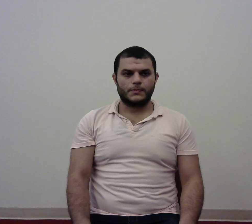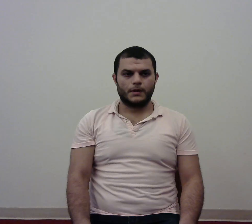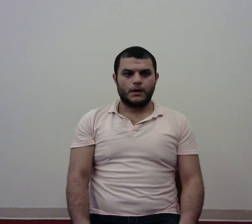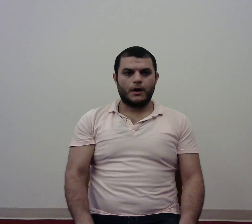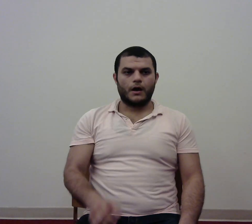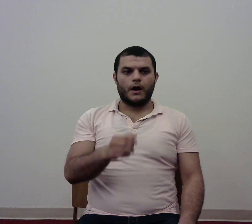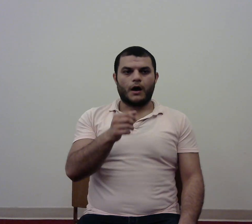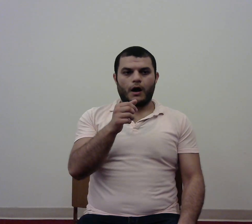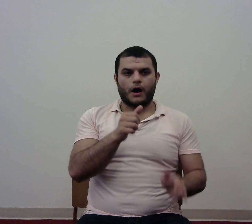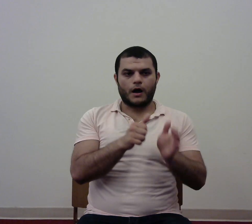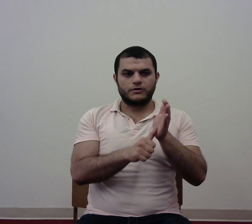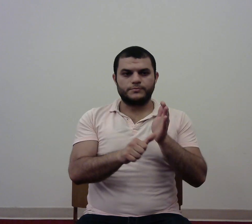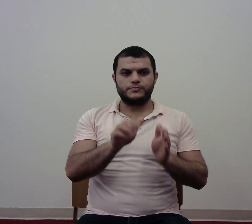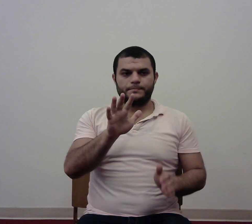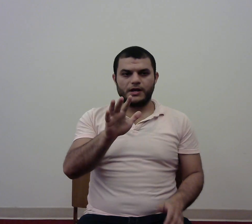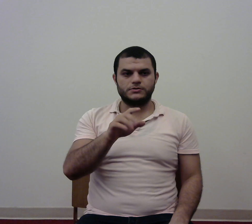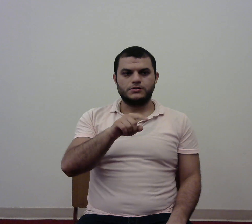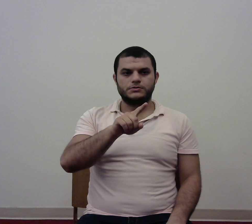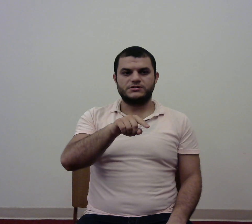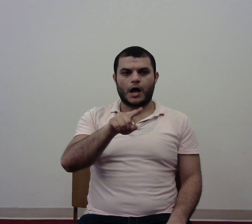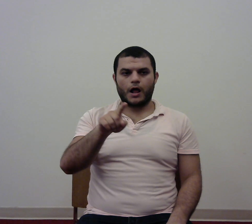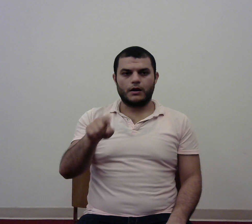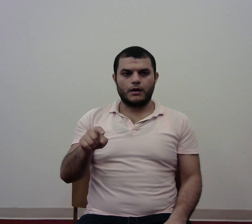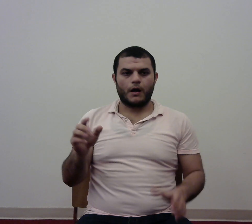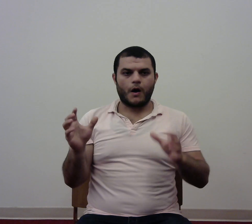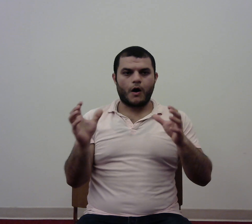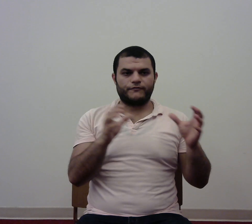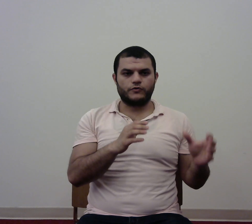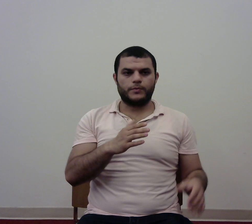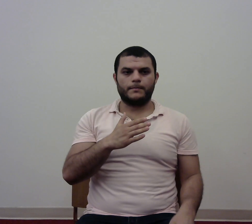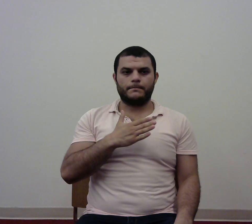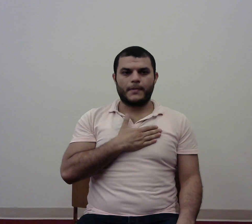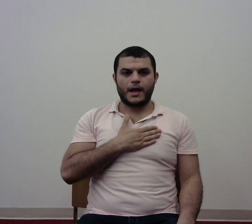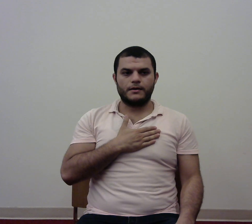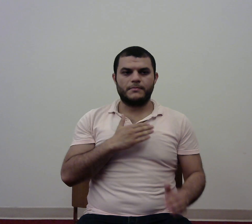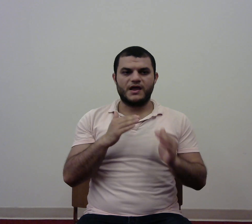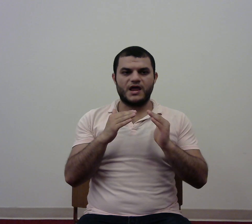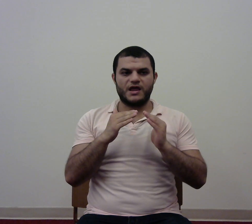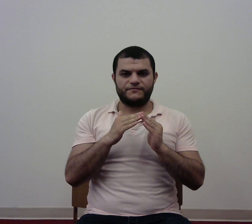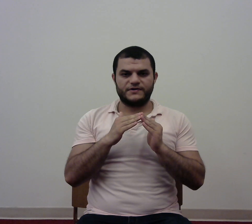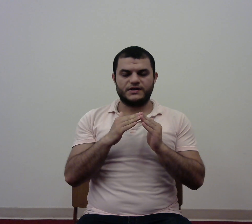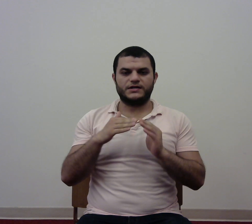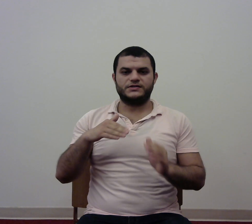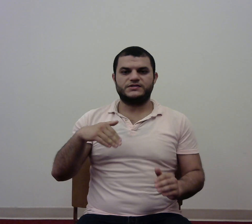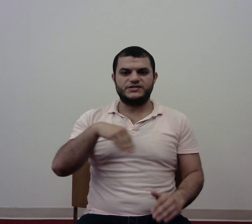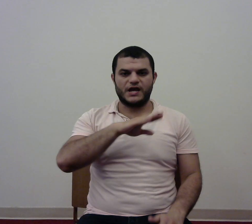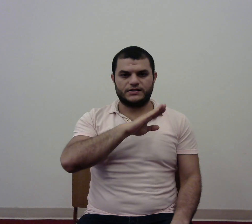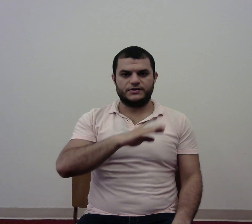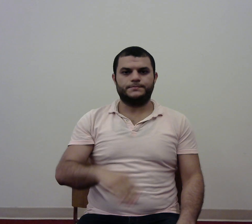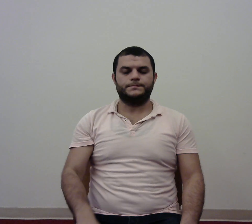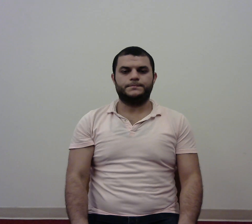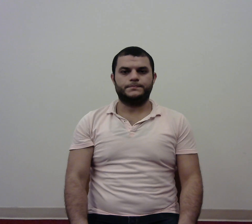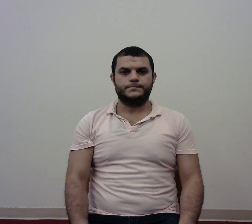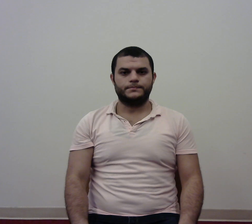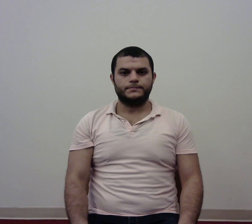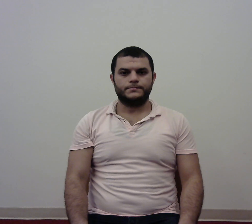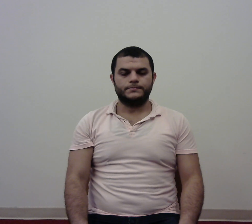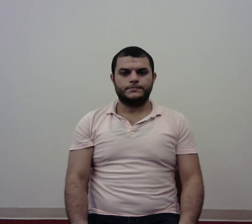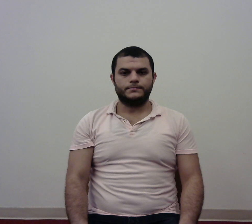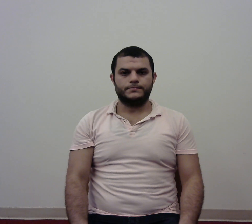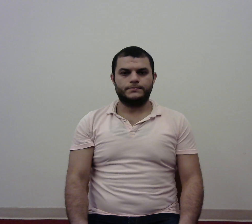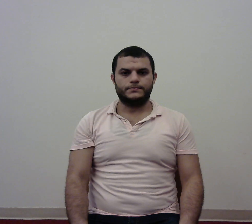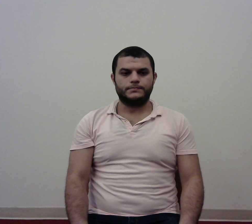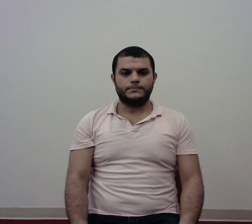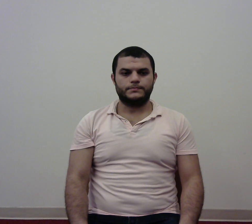65 saylı avtobus mənim evimə gedir